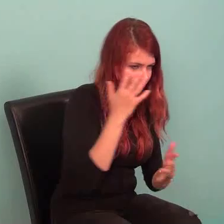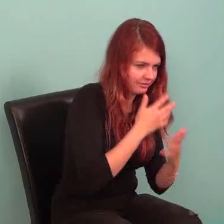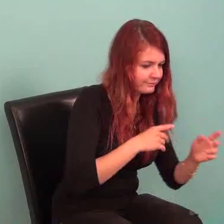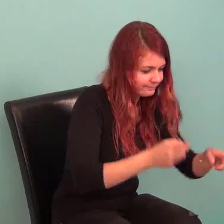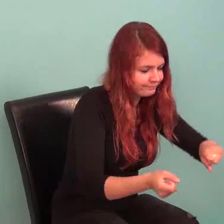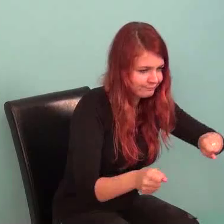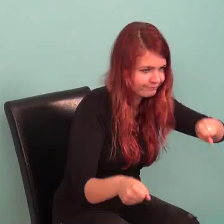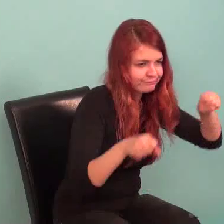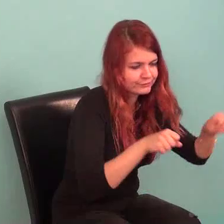Stawiają rower.